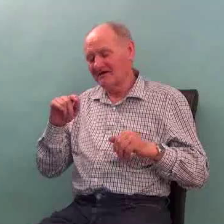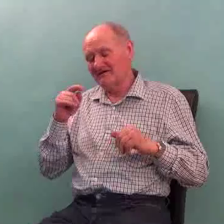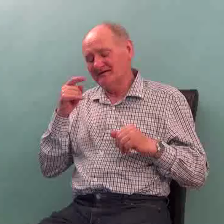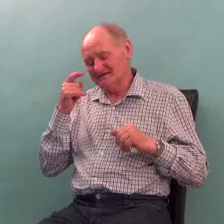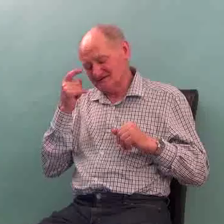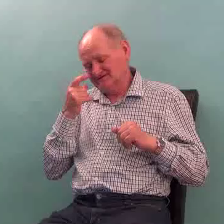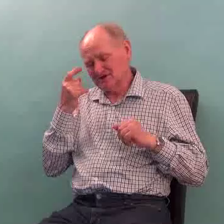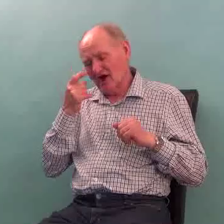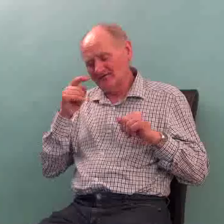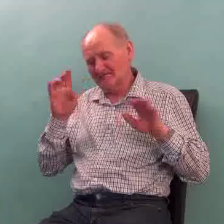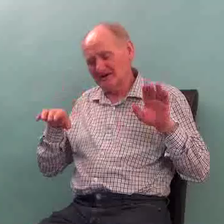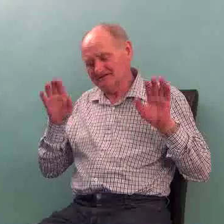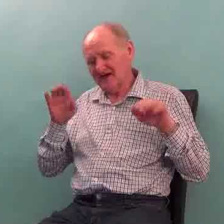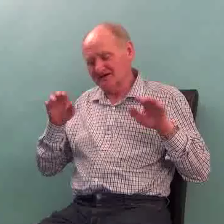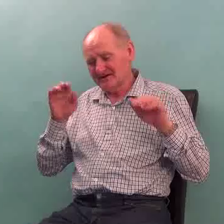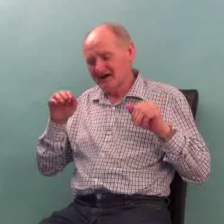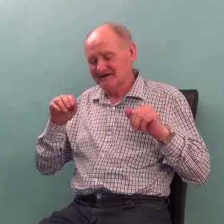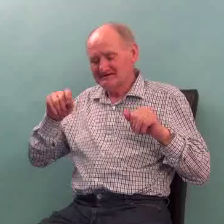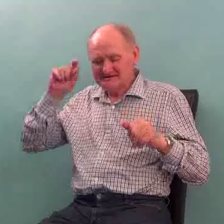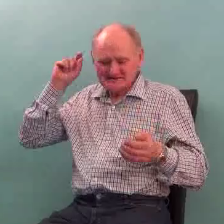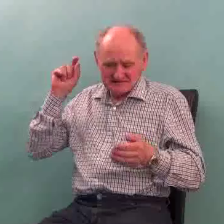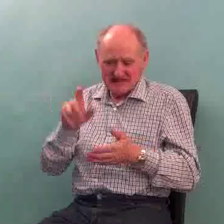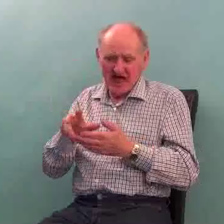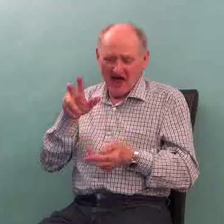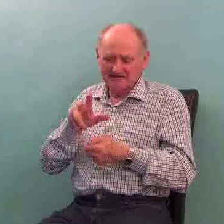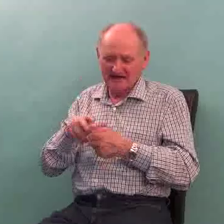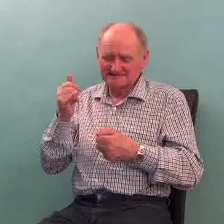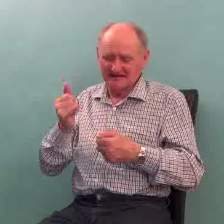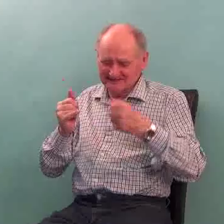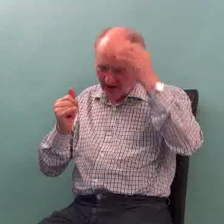Sowa, ptak atakuje głowę dziecka.